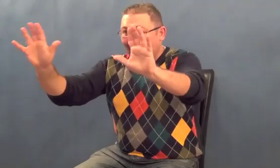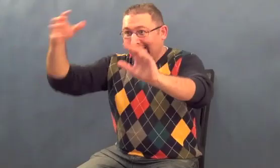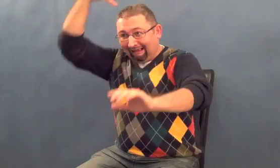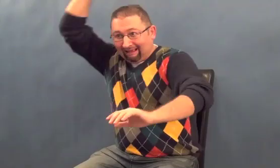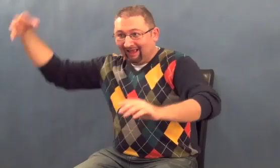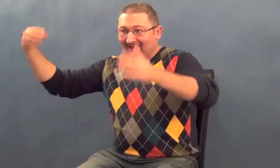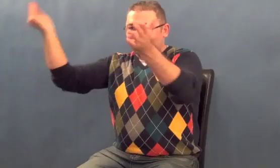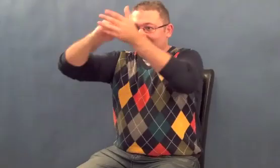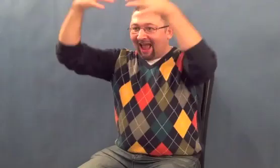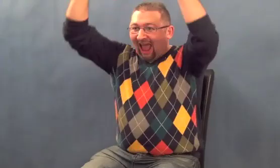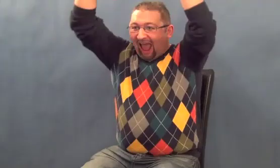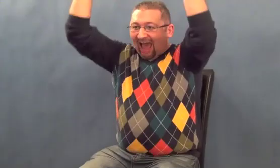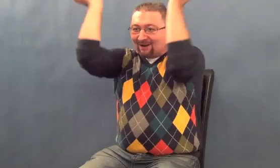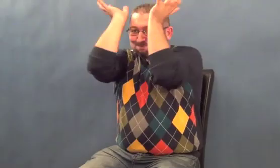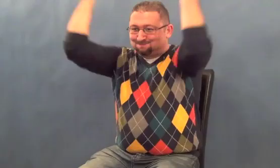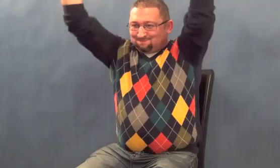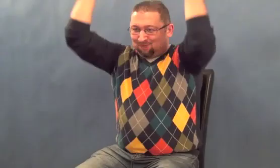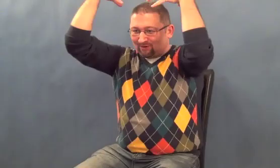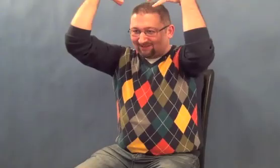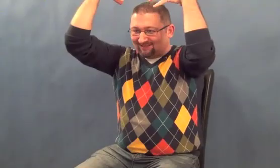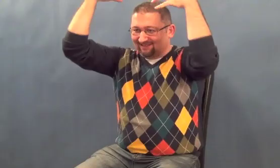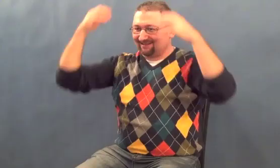Zdjęła jabłko z głowy i postawiła na głowie arbuza.